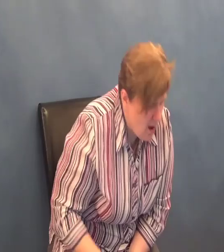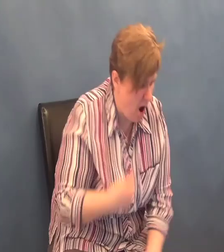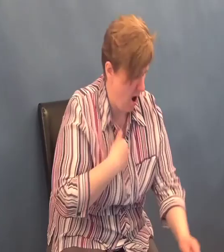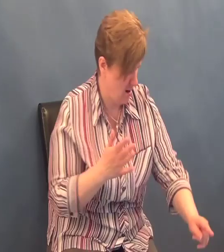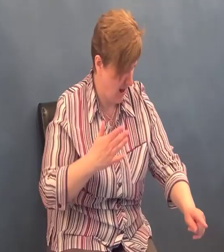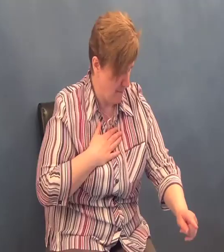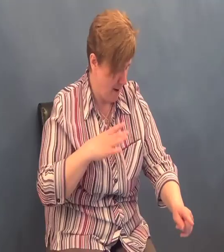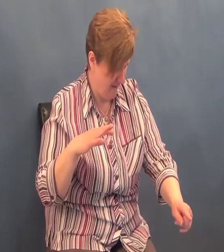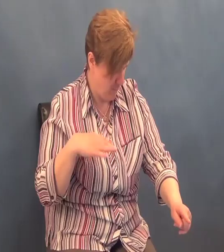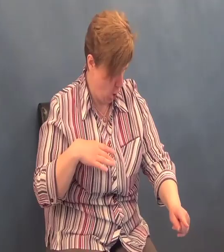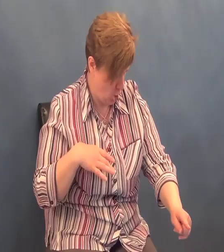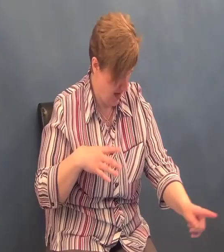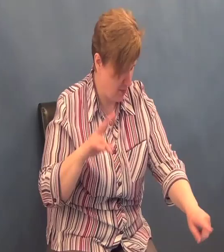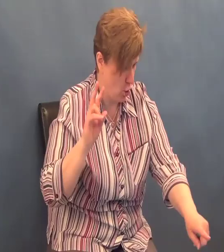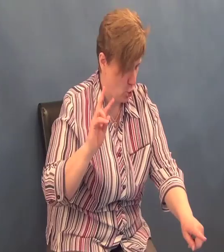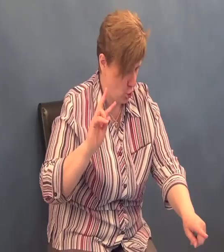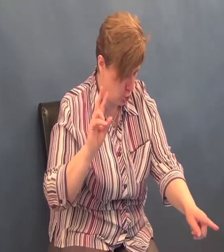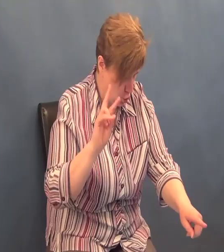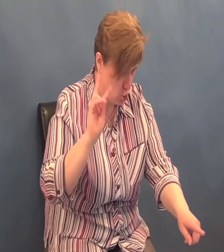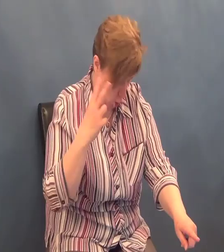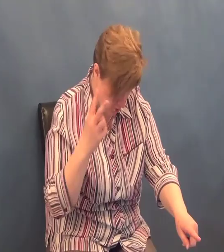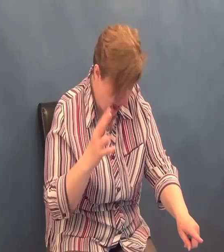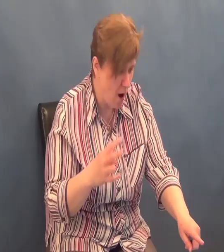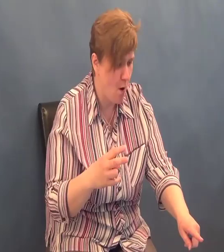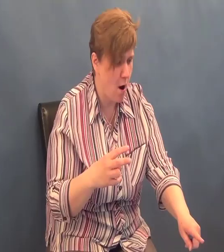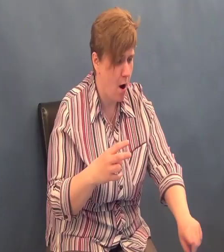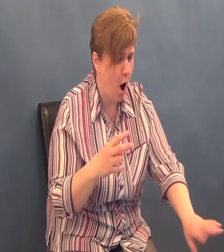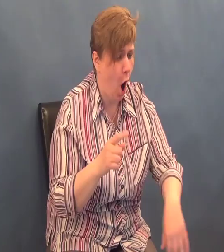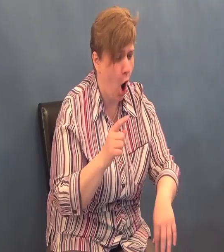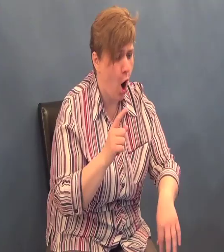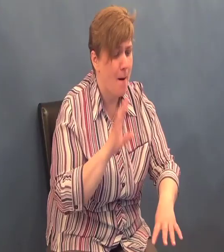Mam wolne drugiego, o godzinie...